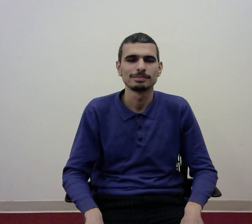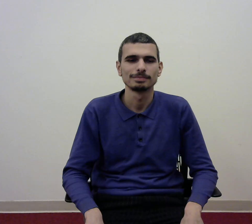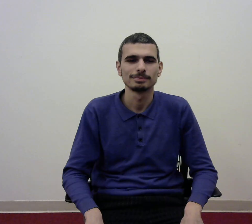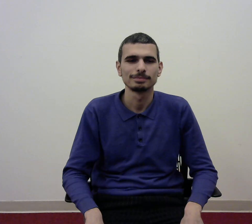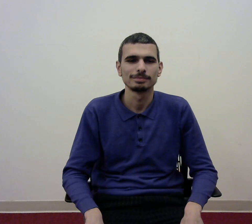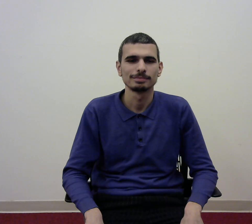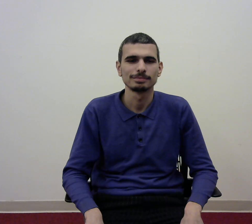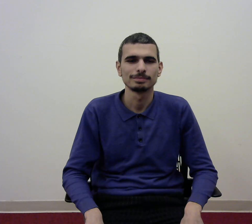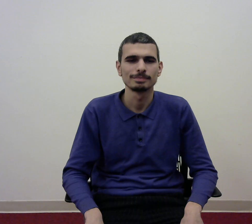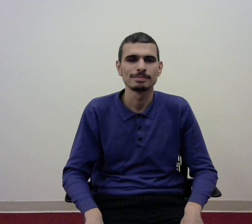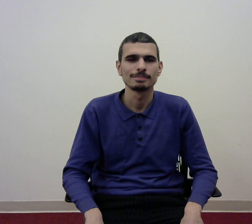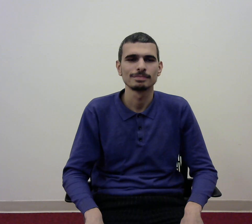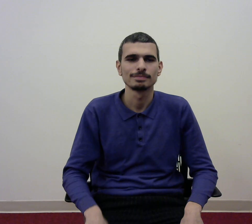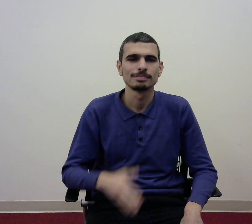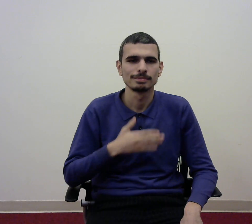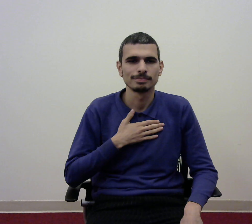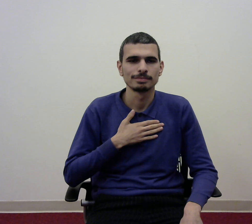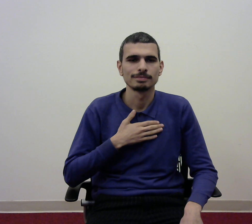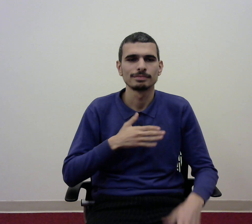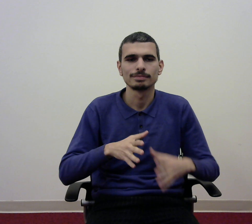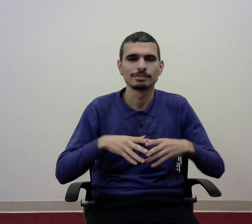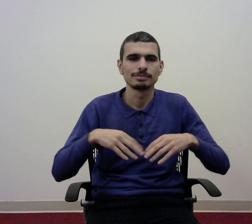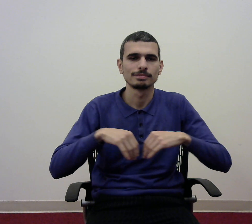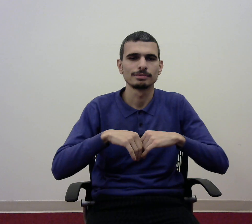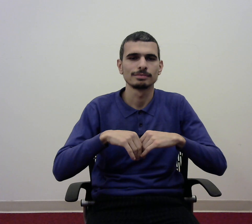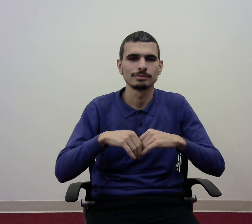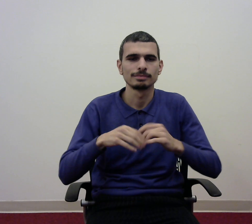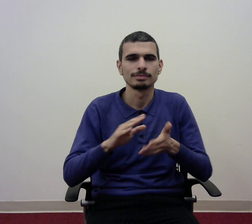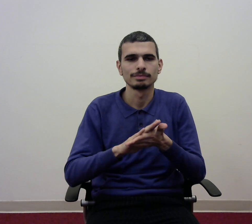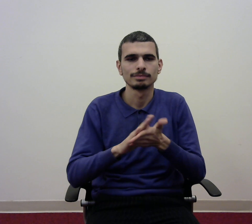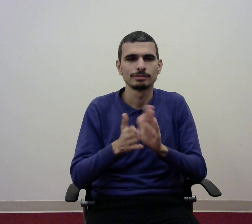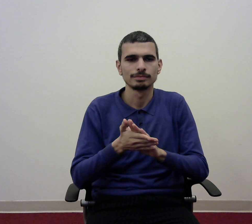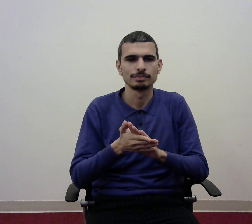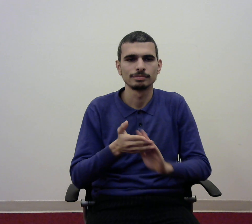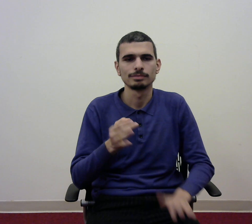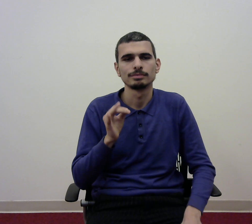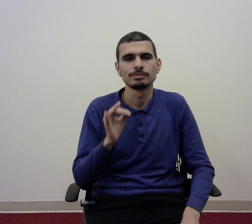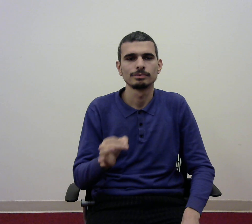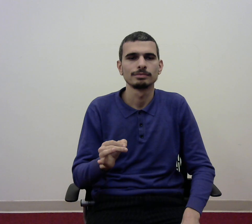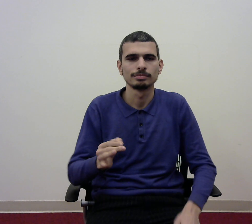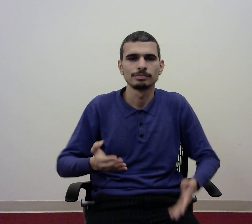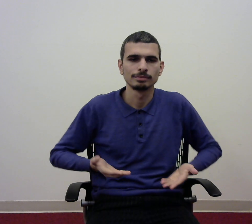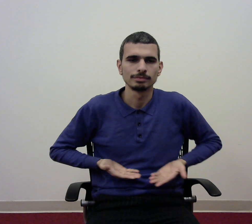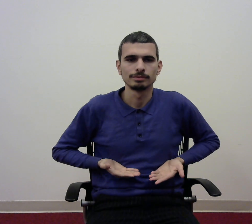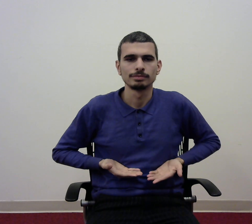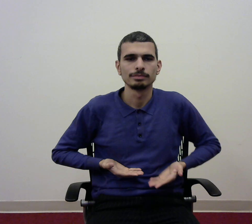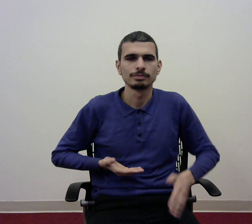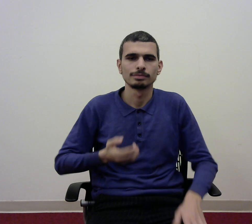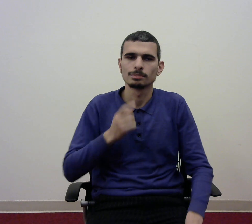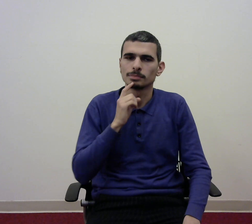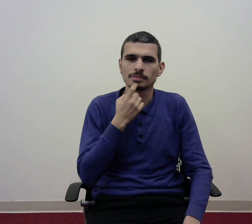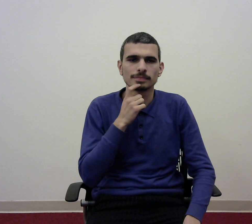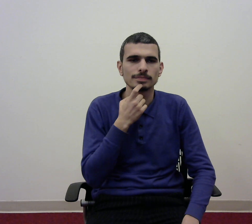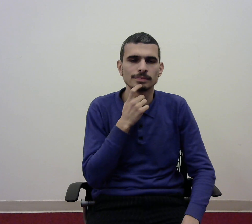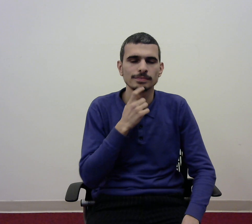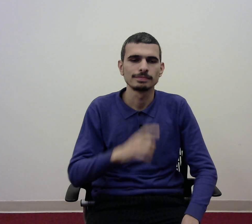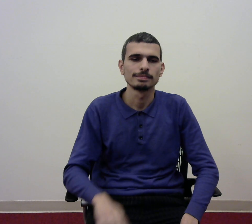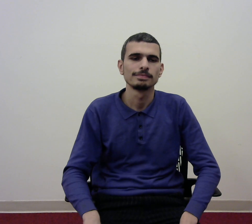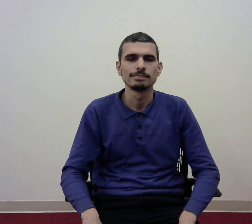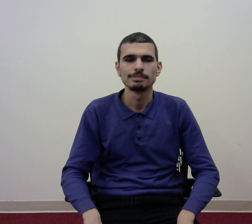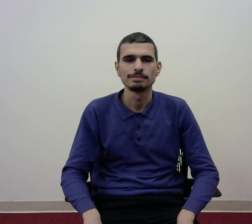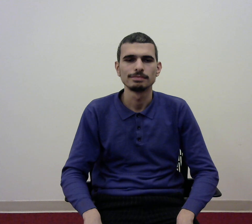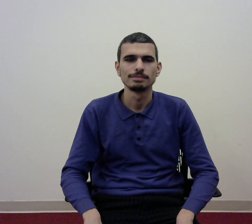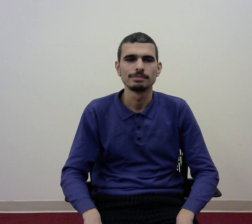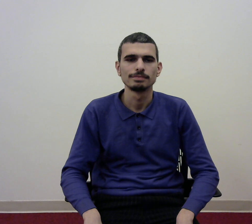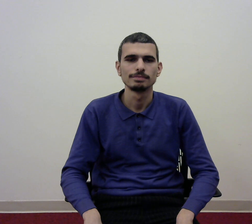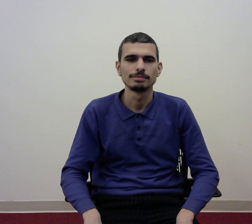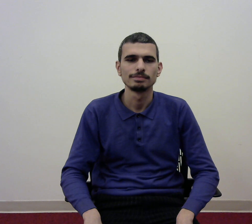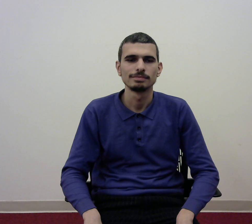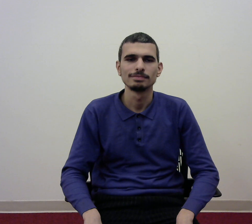Mənim ailəmin vəziyyəti yaxşı deyil, yaşamaq çətindir